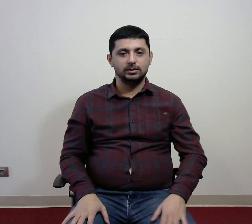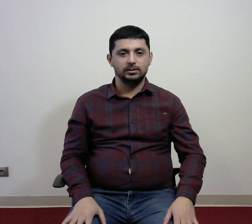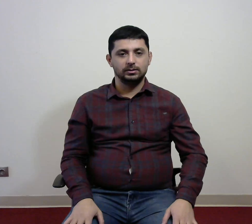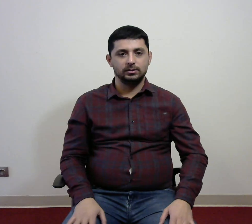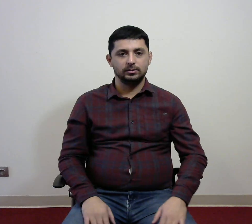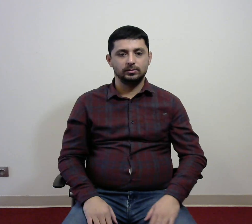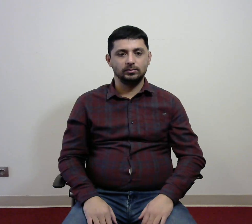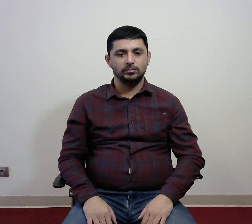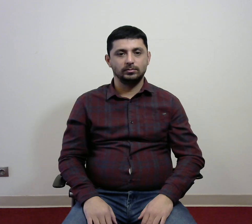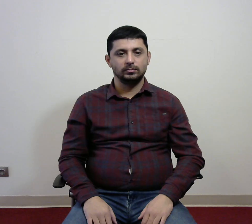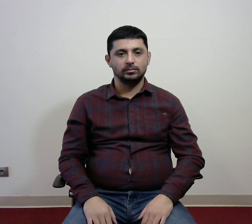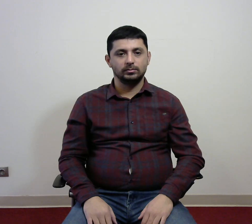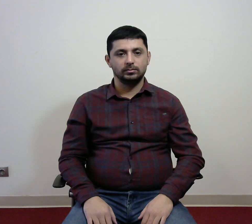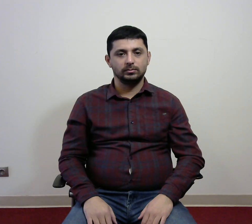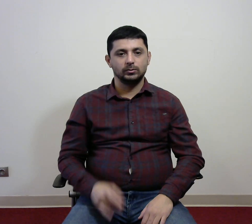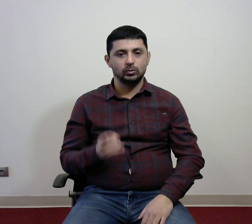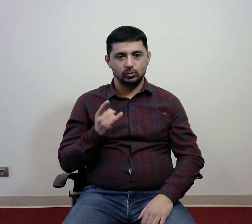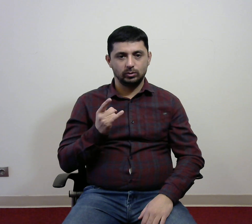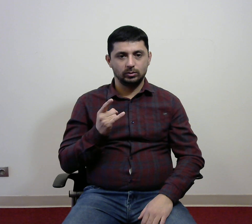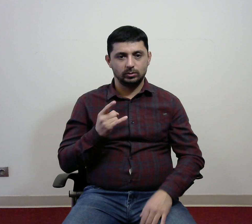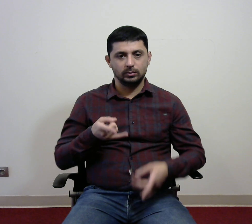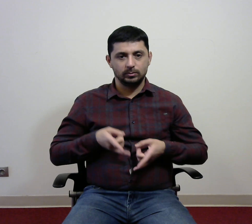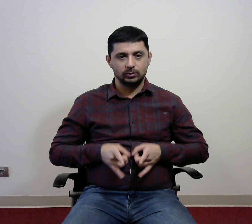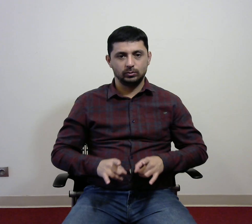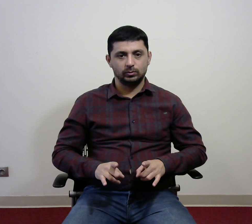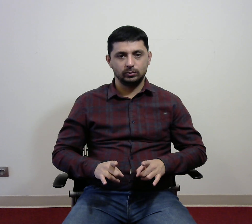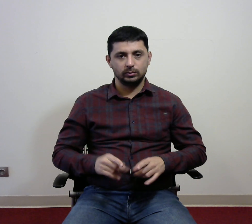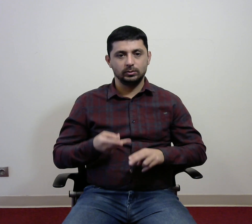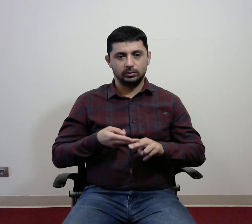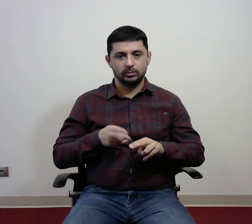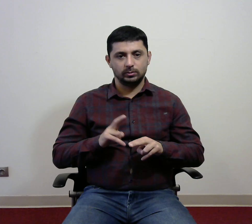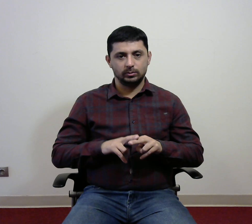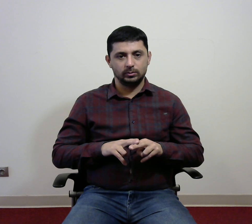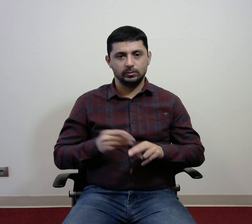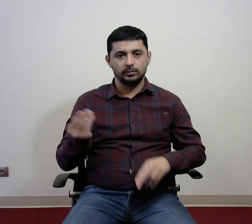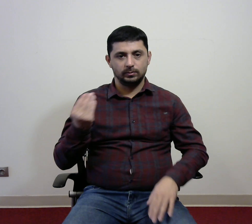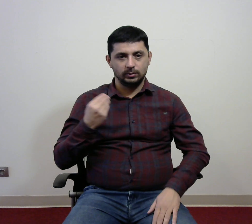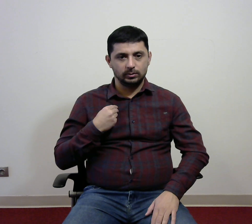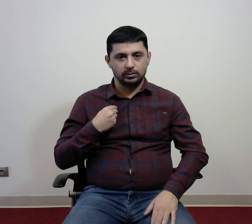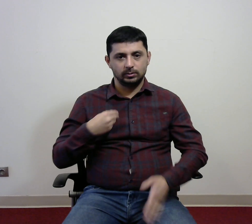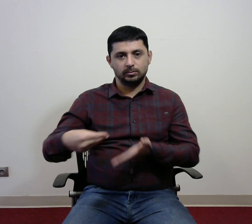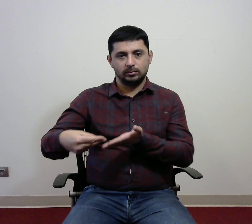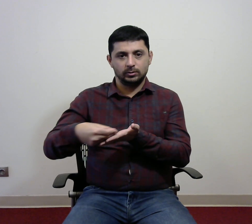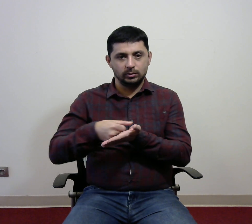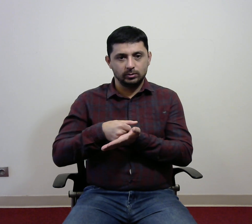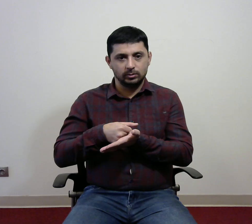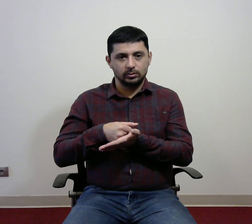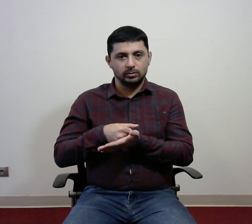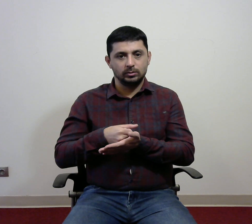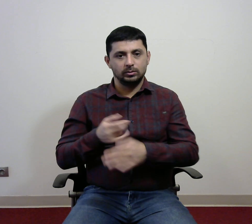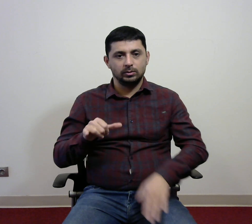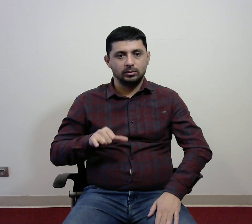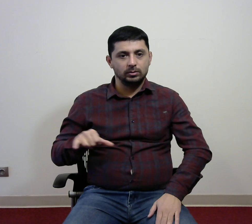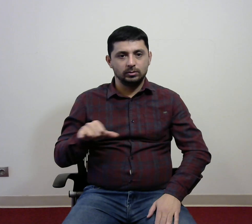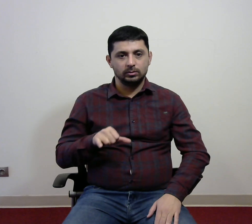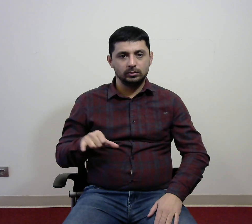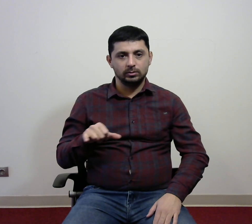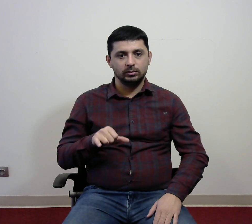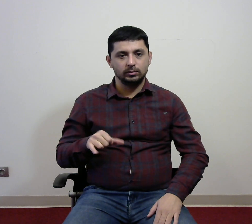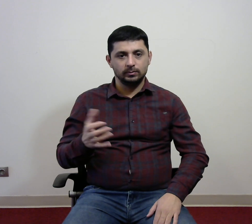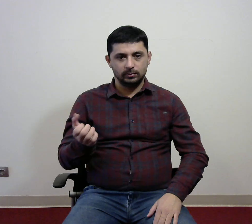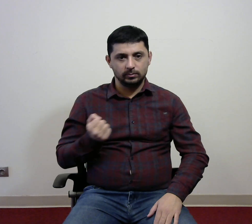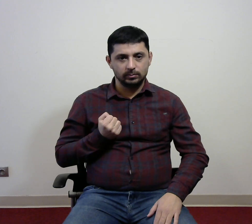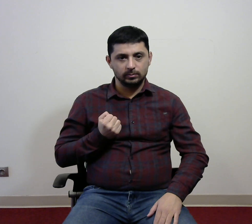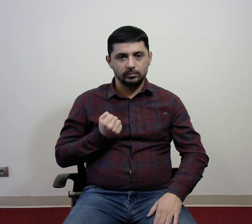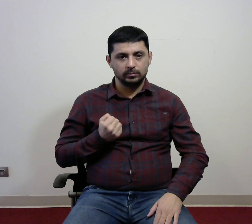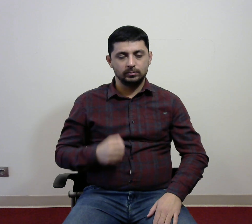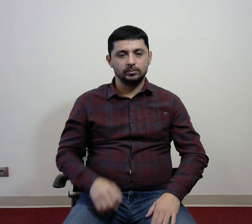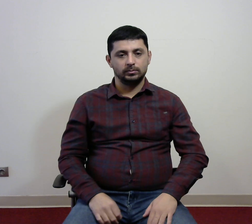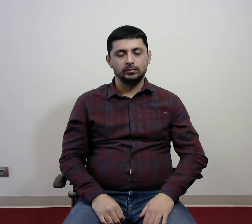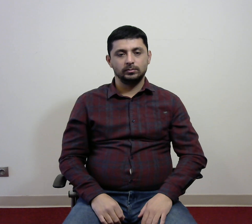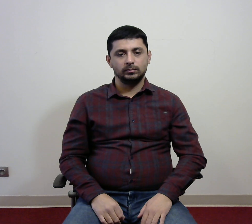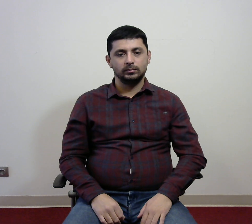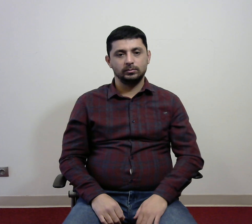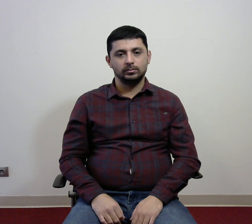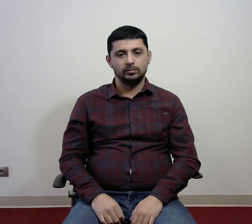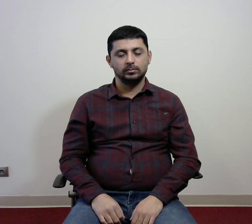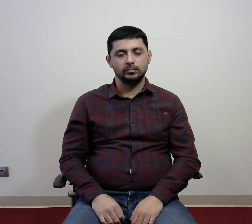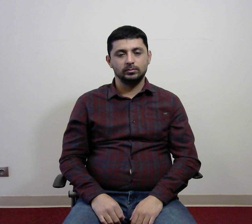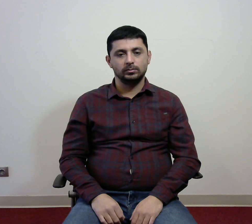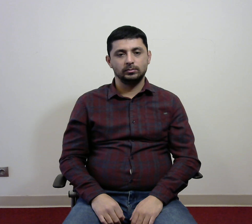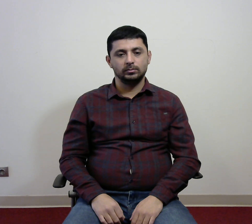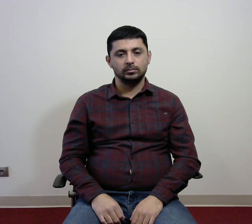Uşağın doğulmasına görə verilən ödəniş hardan alınır?